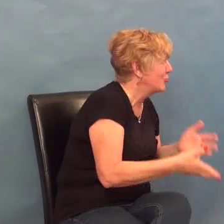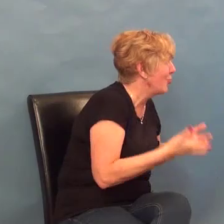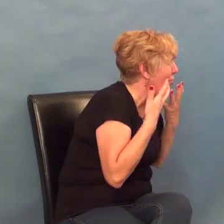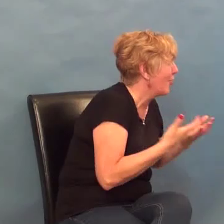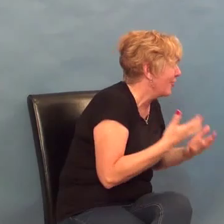Prawda?